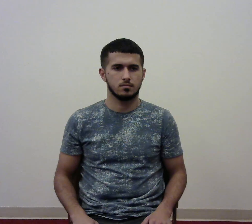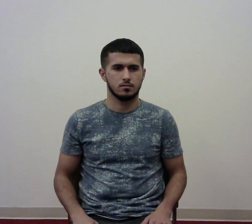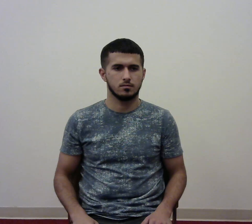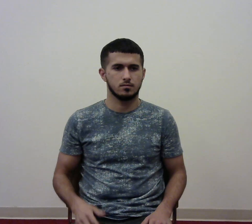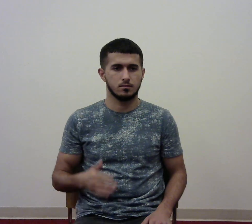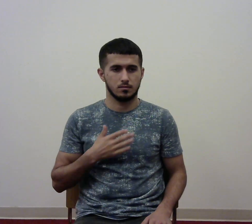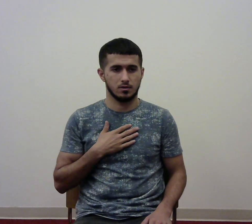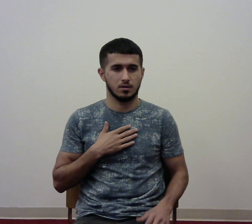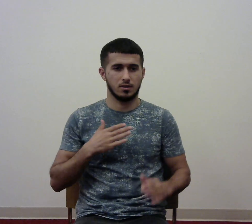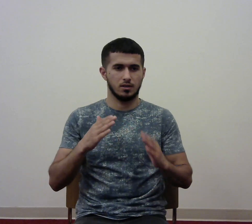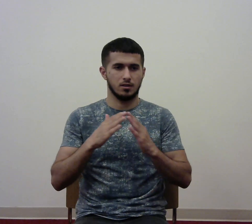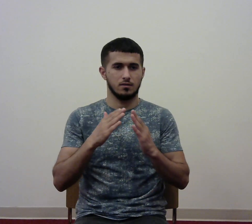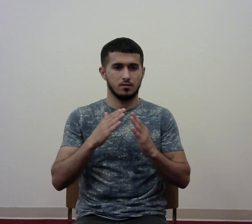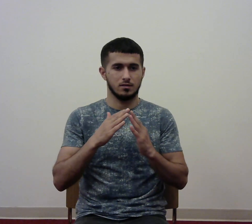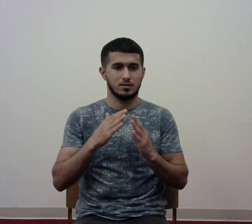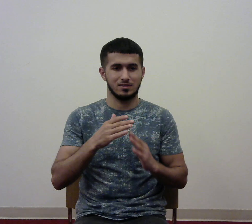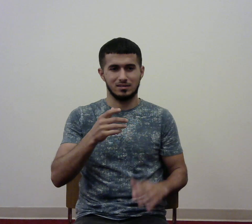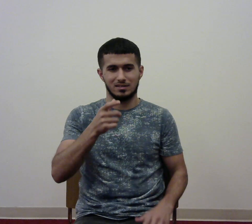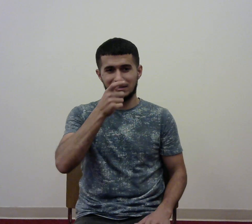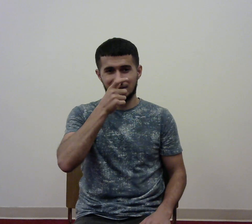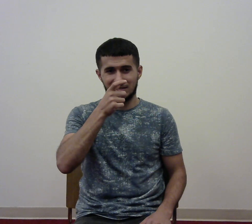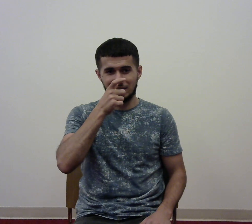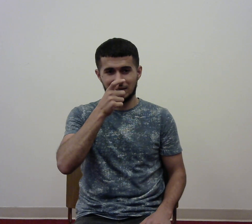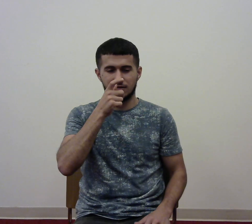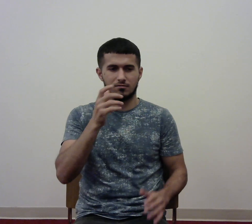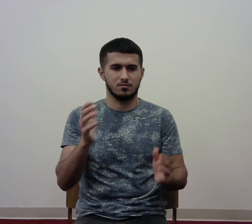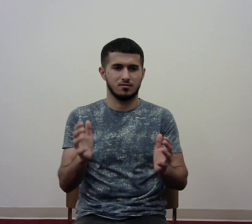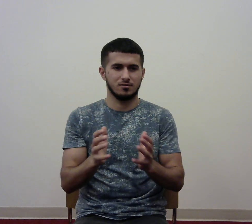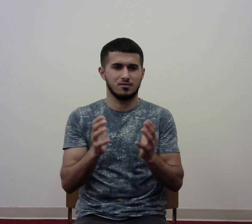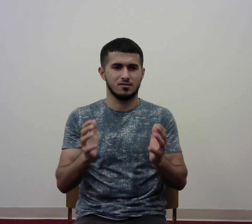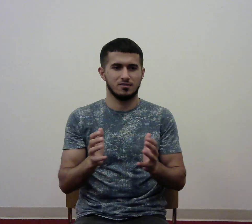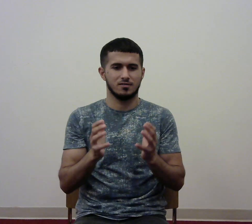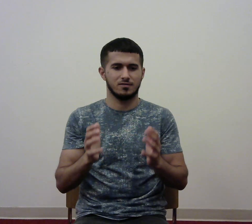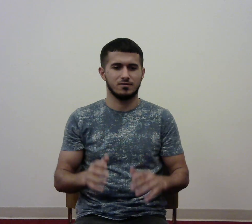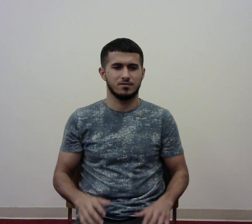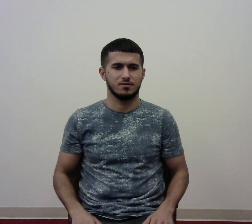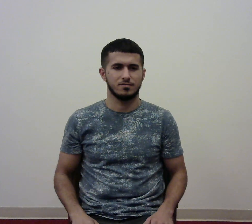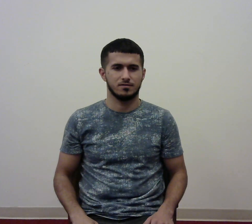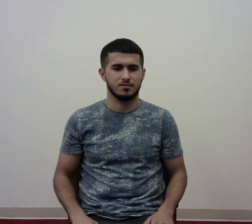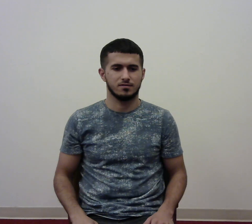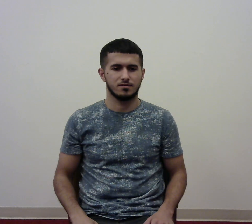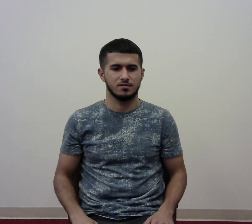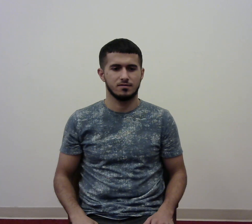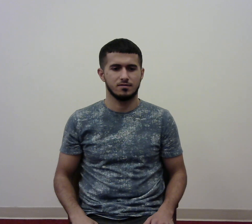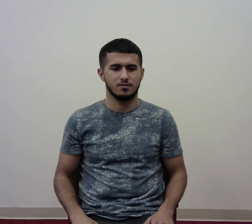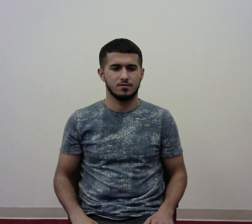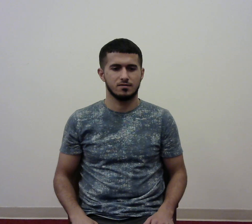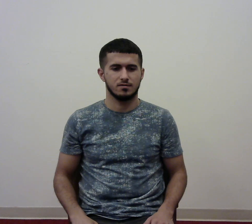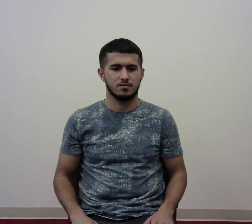Mən evdə it saxlayıram